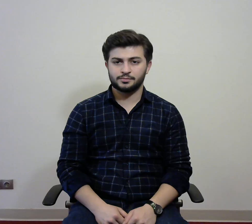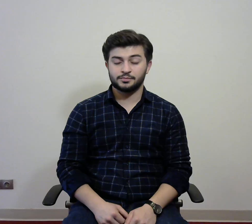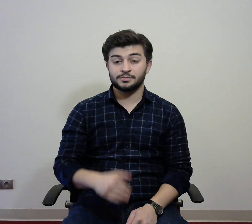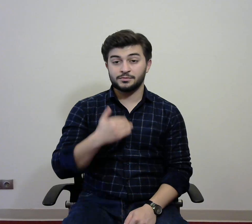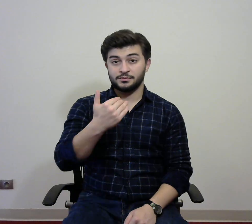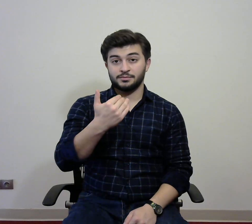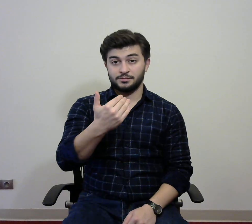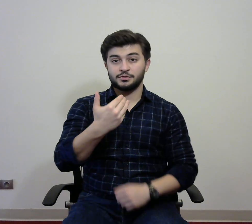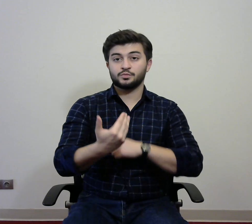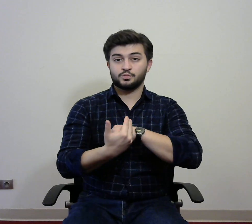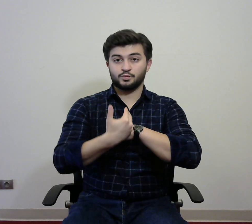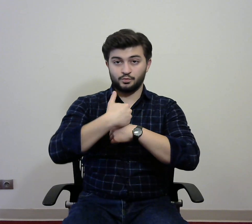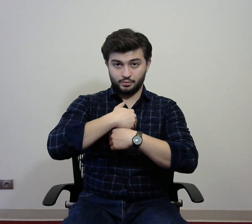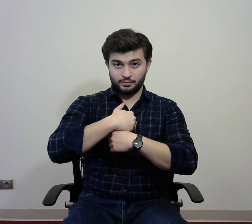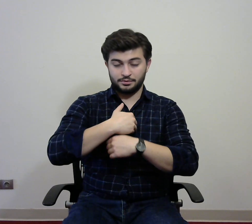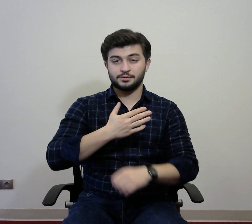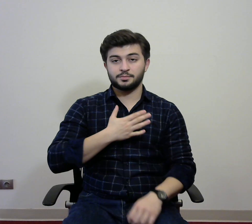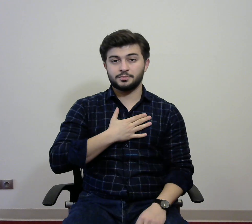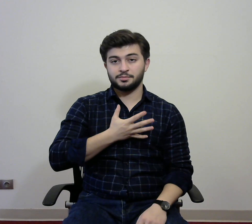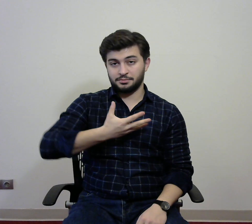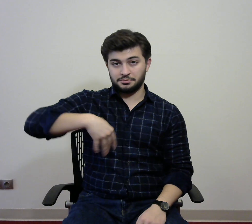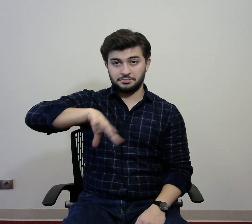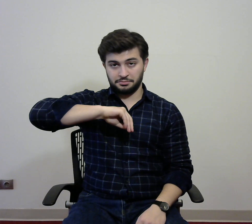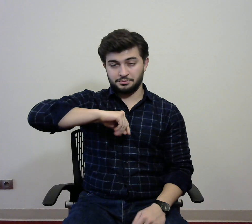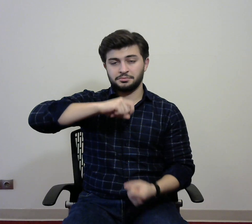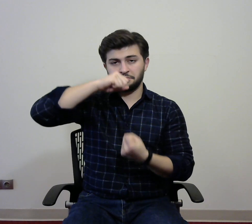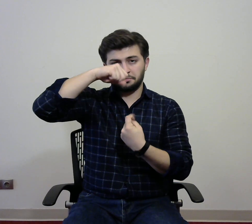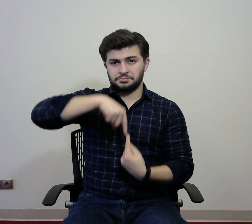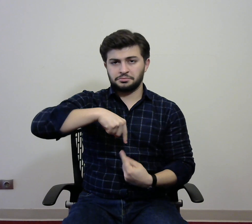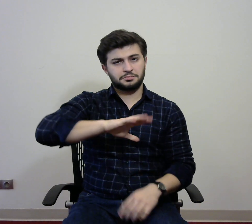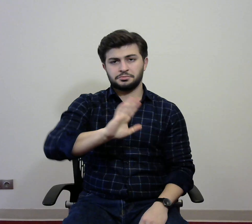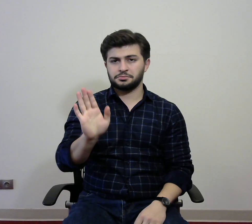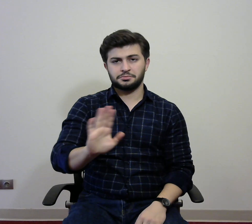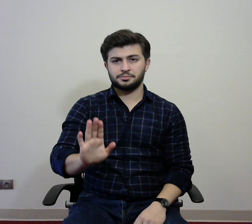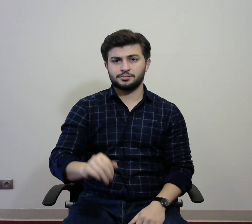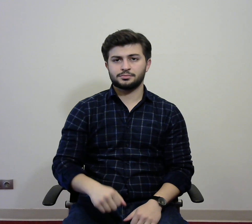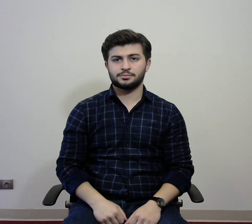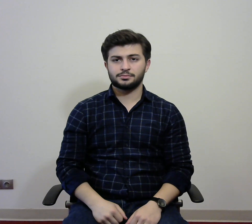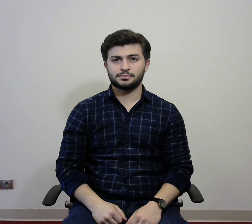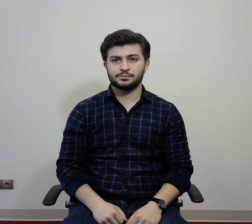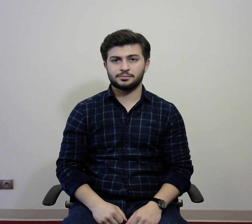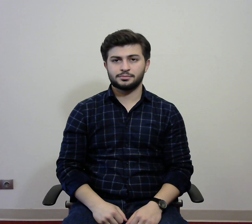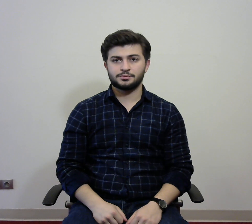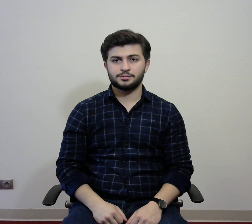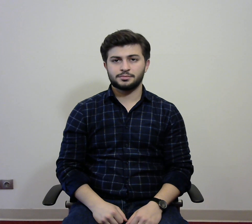Sizin müraciətiniz bizə uyğun deyildir